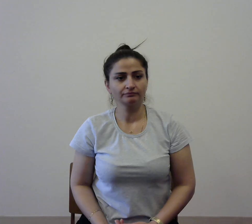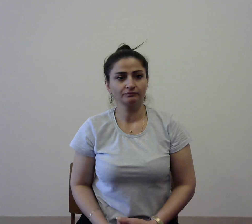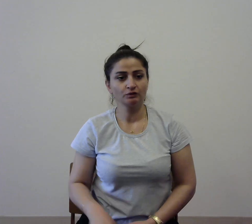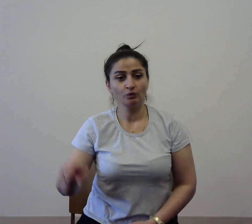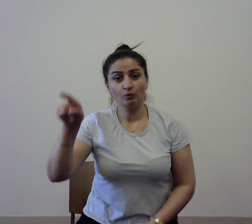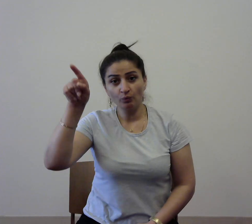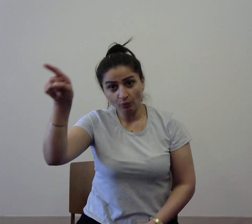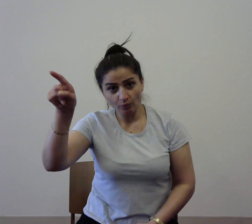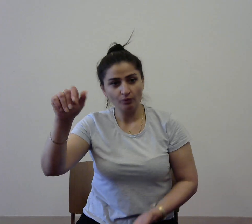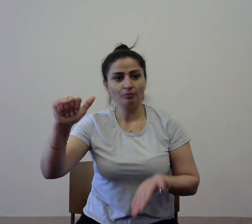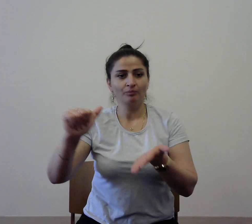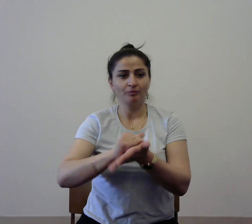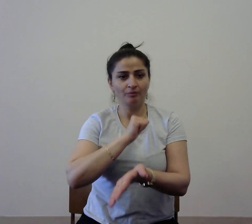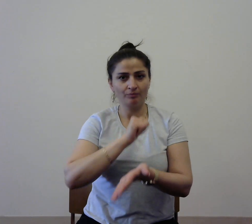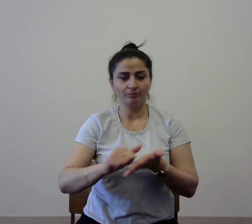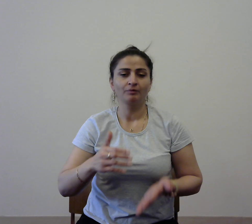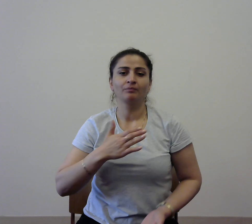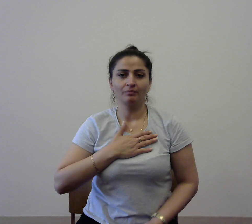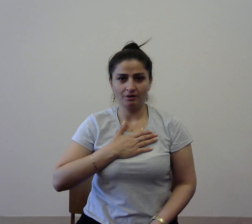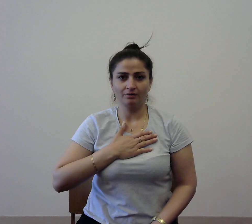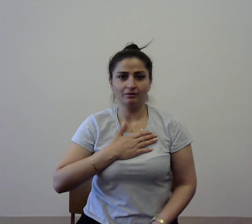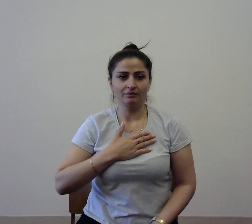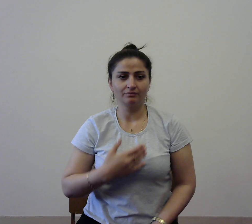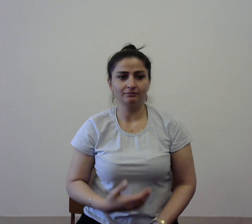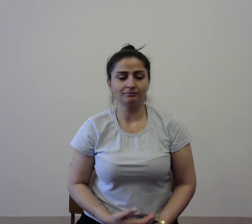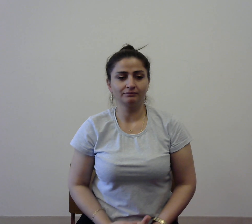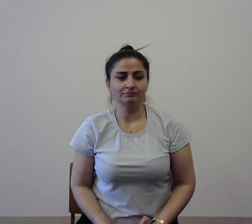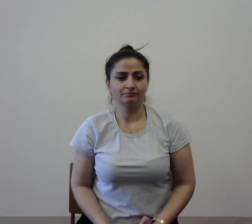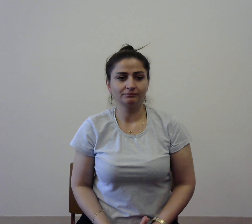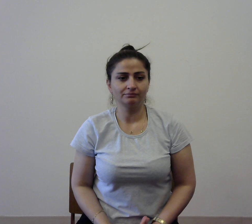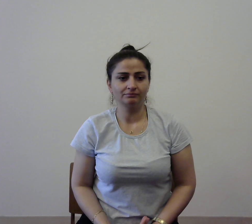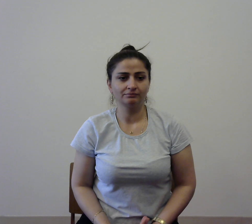Onun sənədləri məndədir